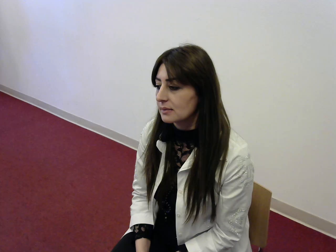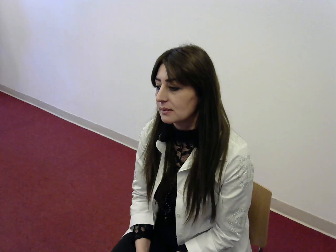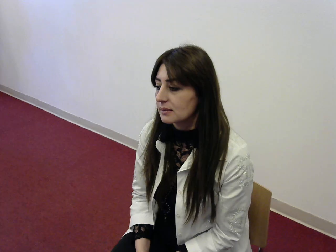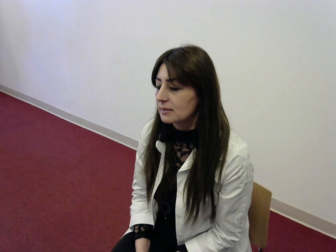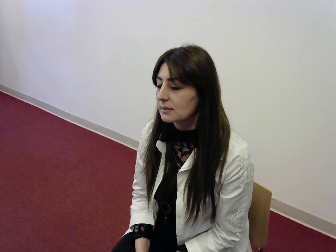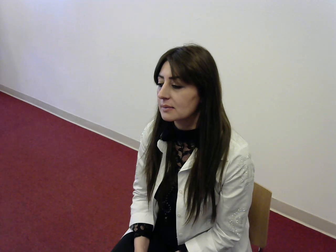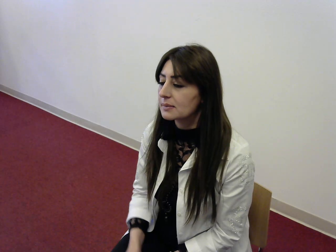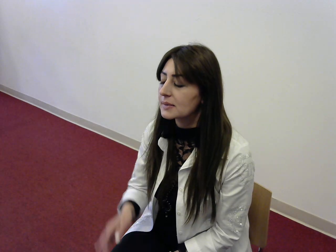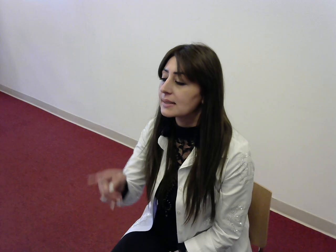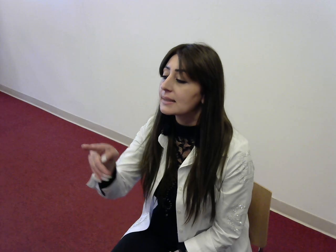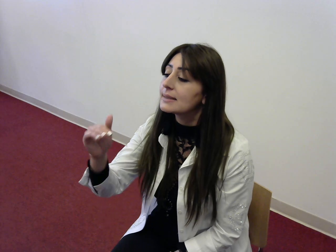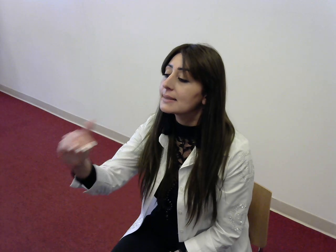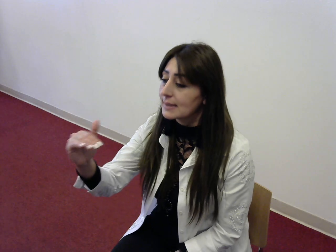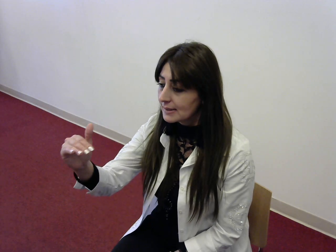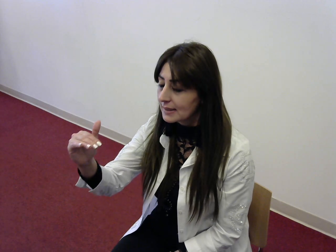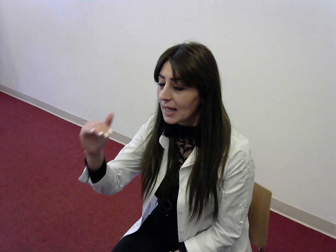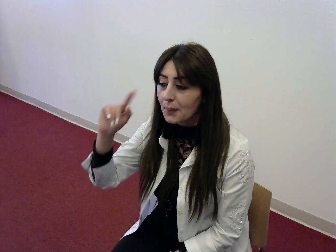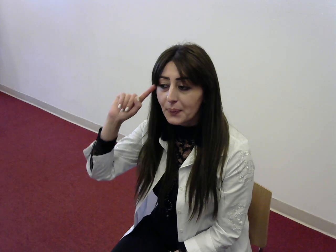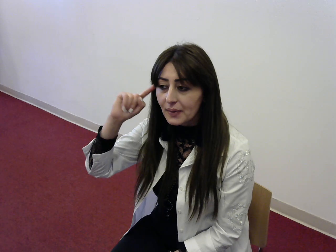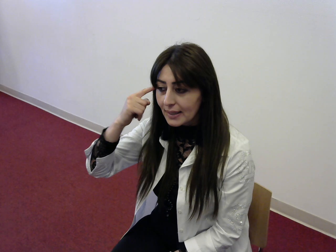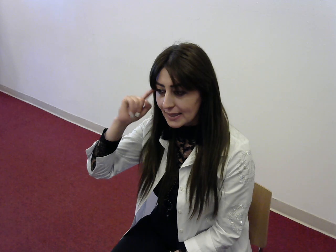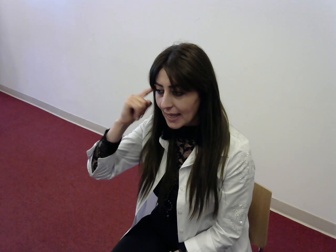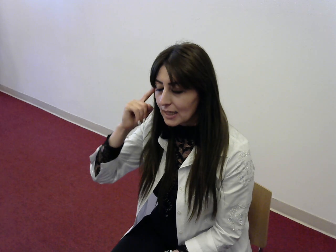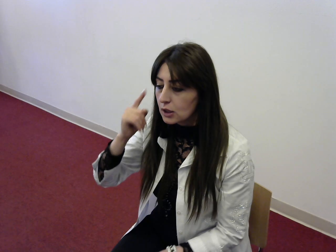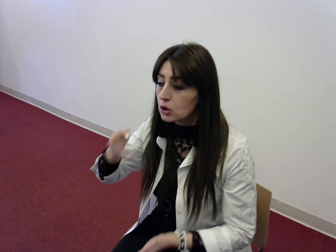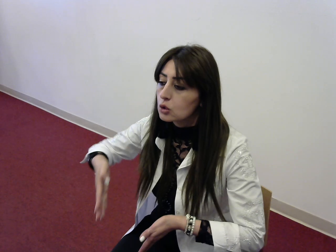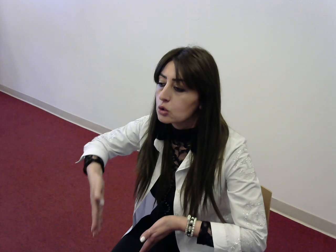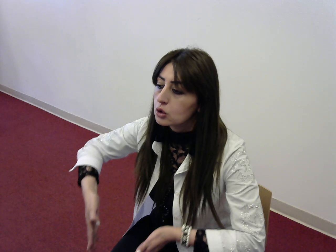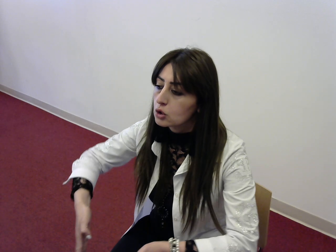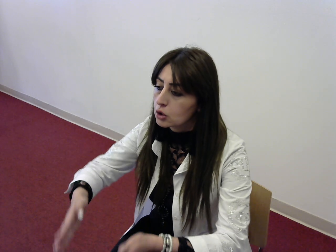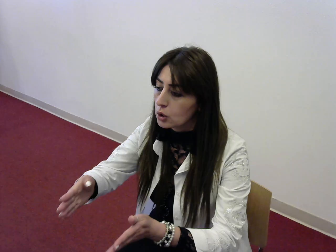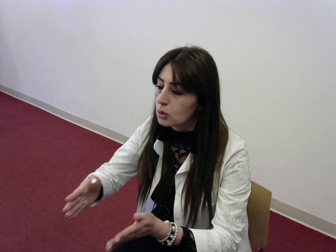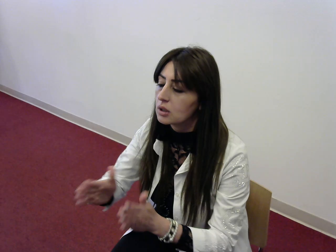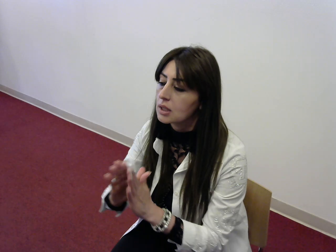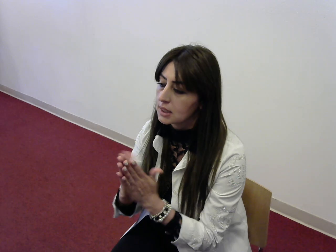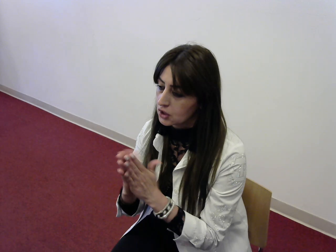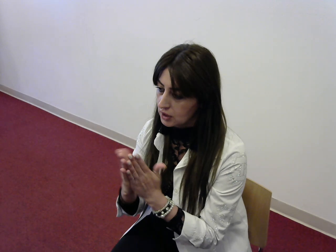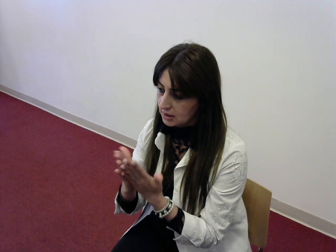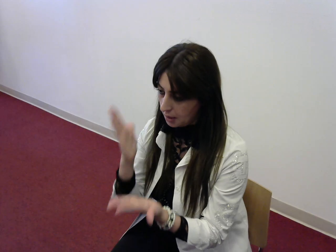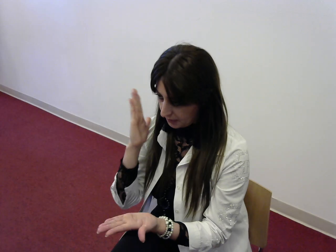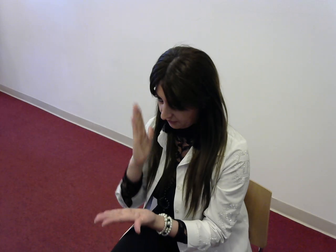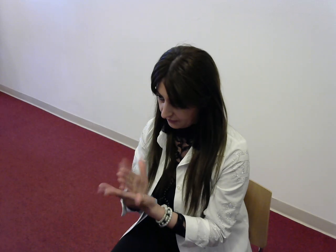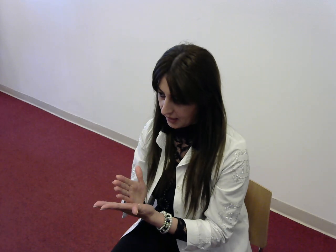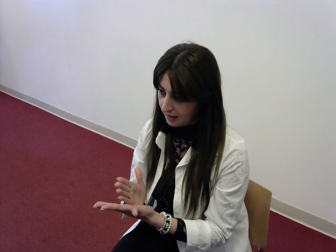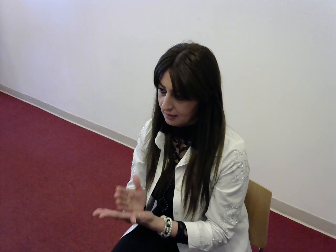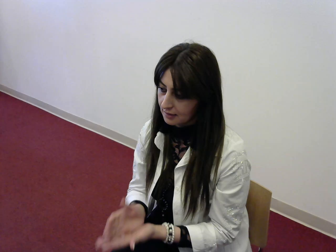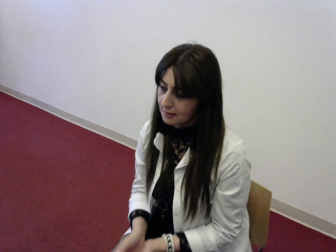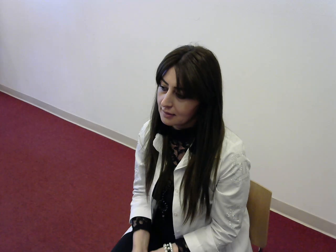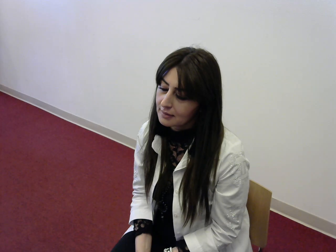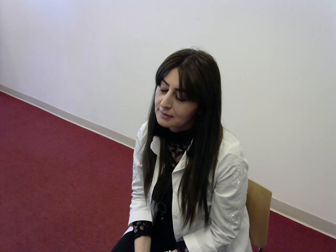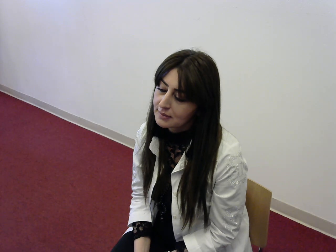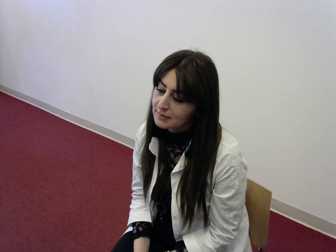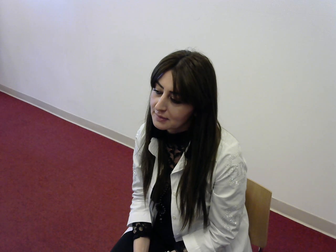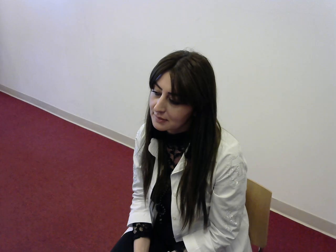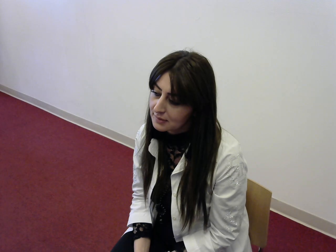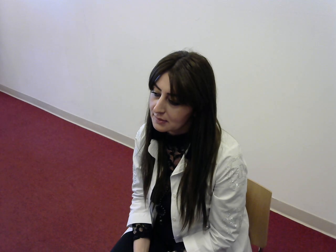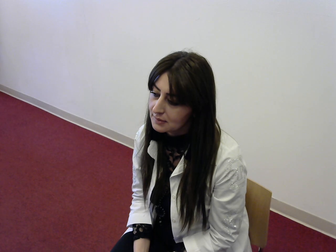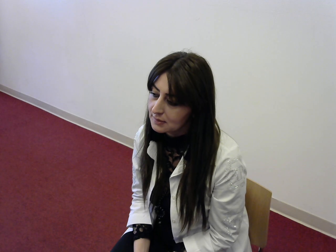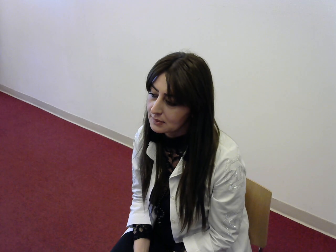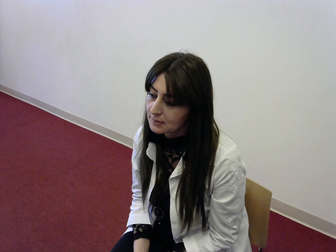Sizdə "Dəli Kür" kitabı var?